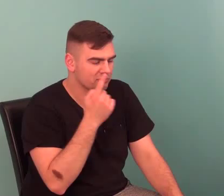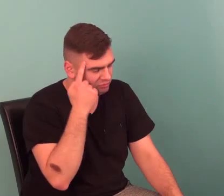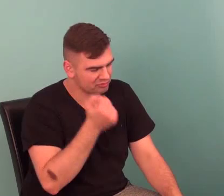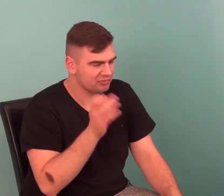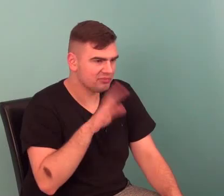Dobra.